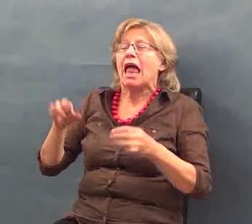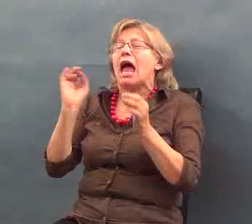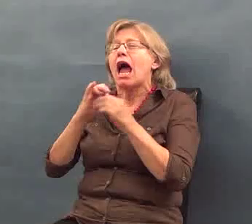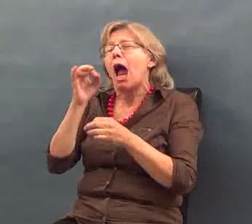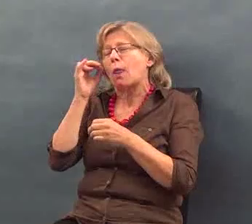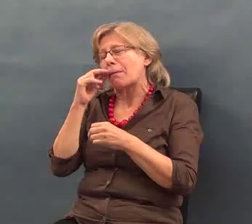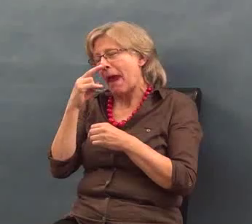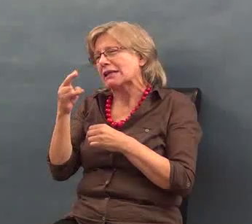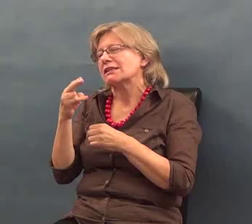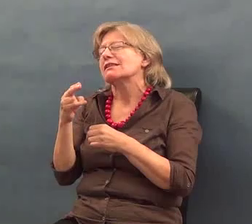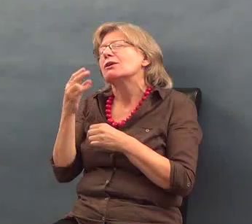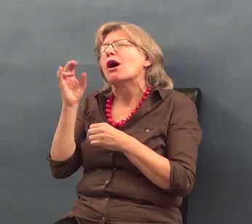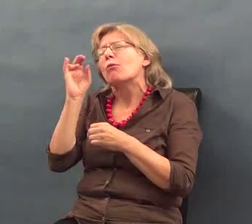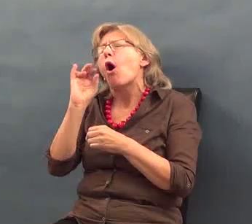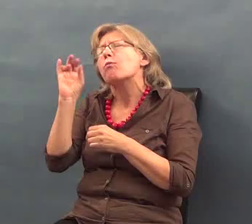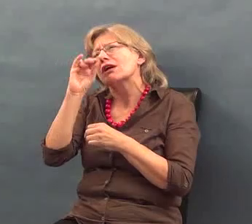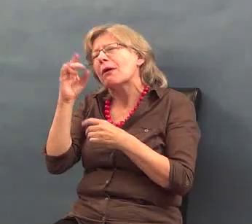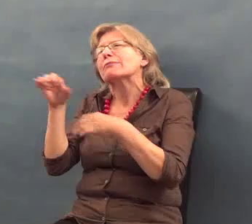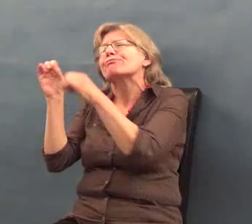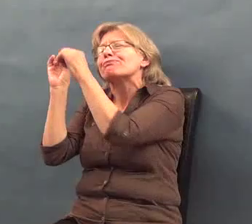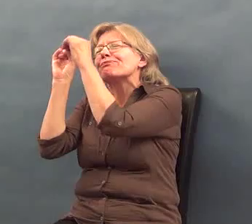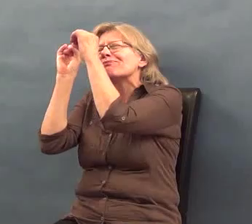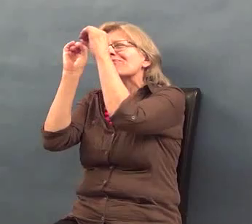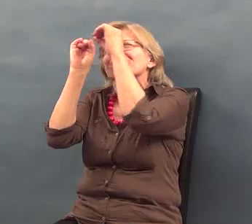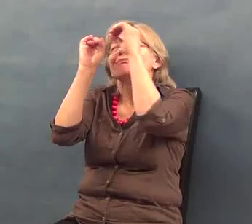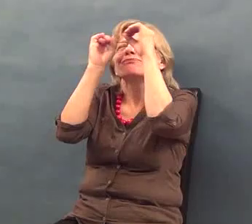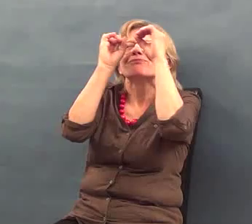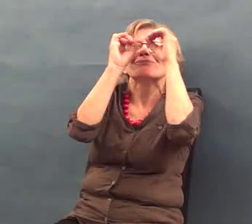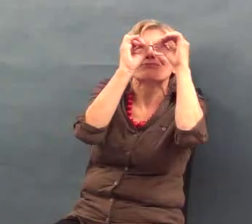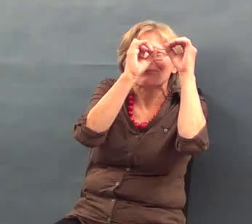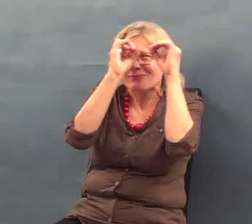Kot patrzy, obserwuje przez lornetkę.